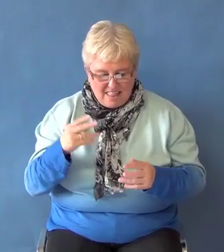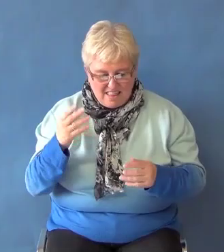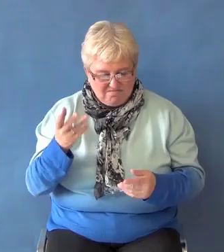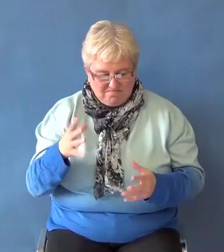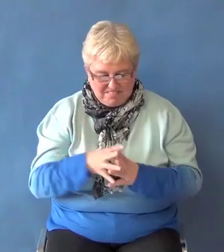Malowanie.